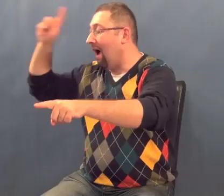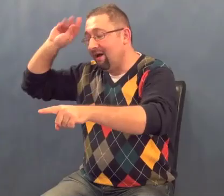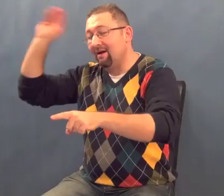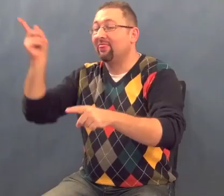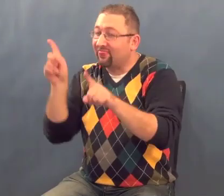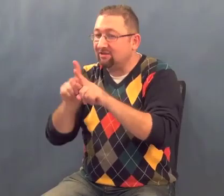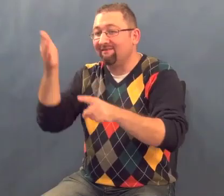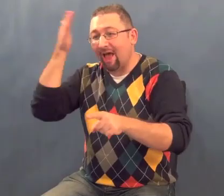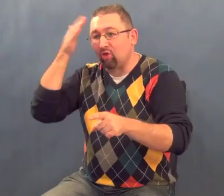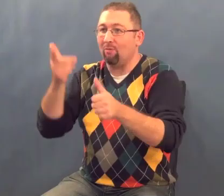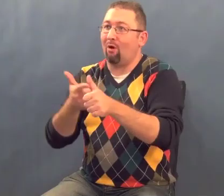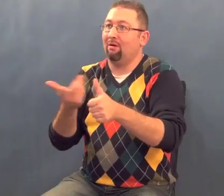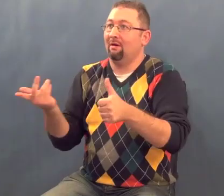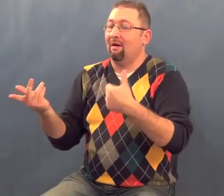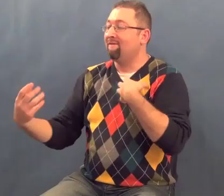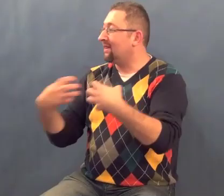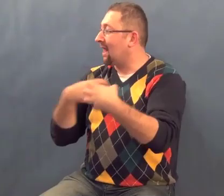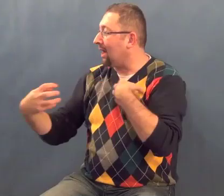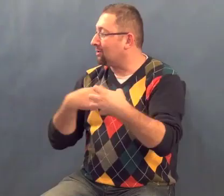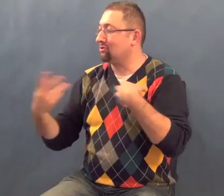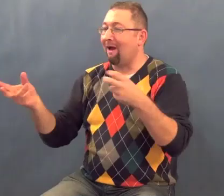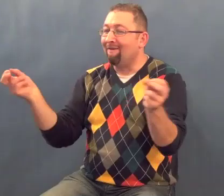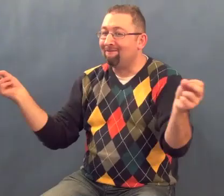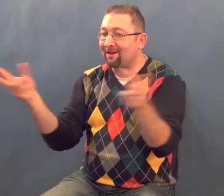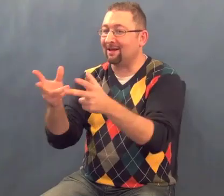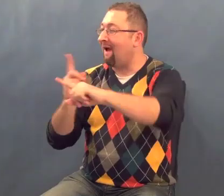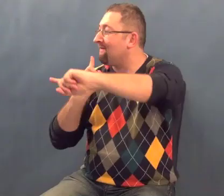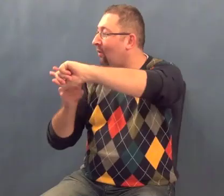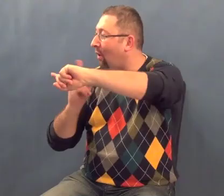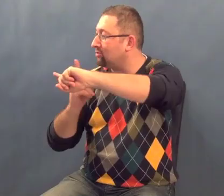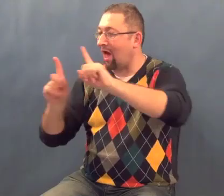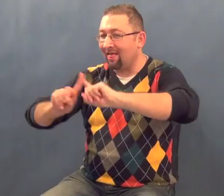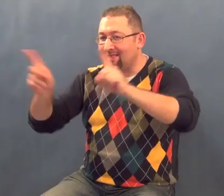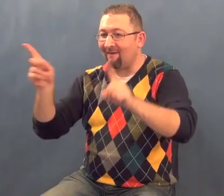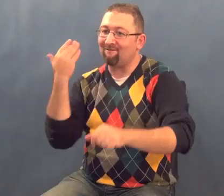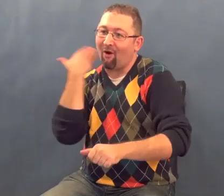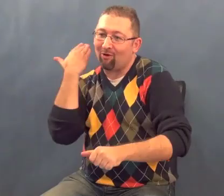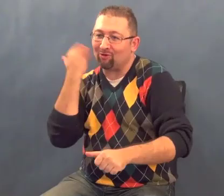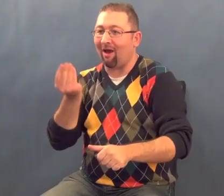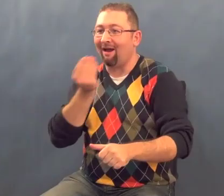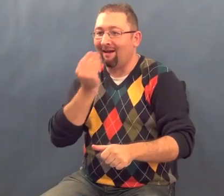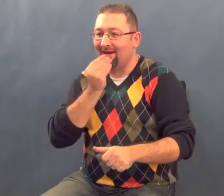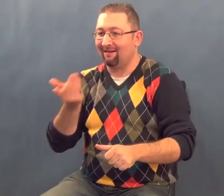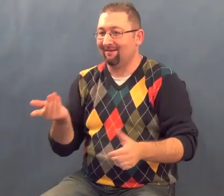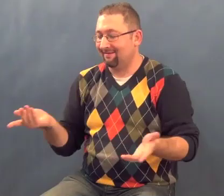Informuje też, jak wiadomo, że w teatrze, kinie czy kościele nie wolno pić alkoholu i jeść.